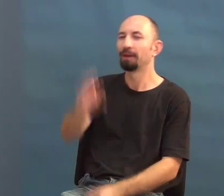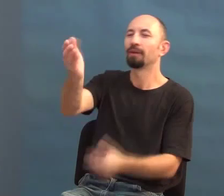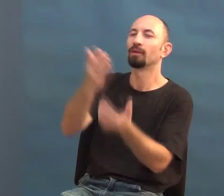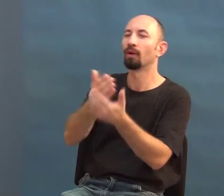Tylko.